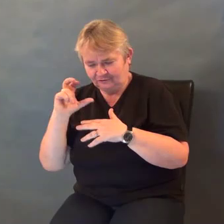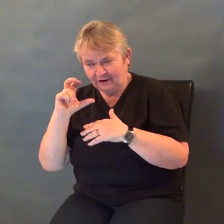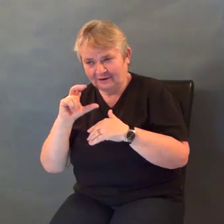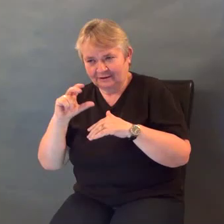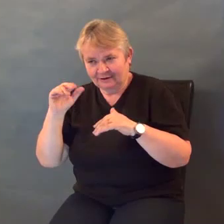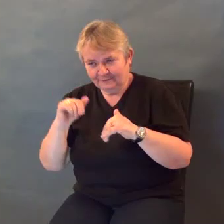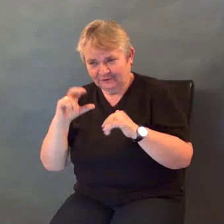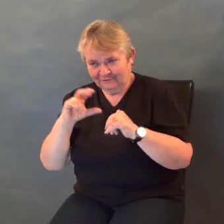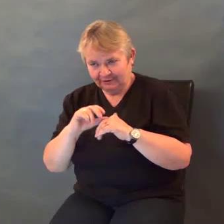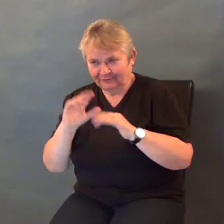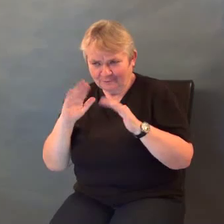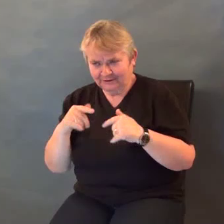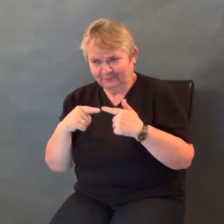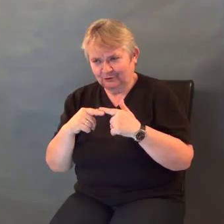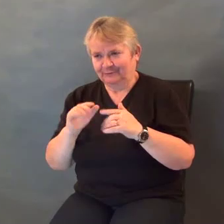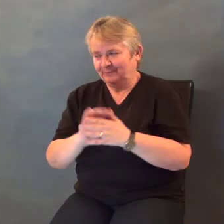W czwartek mogę, pasuje mi.